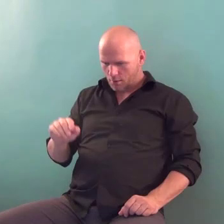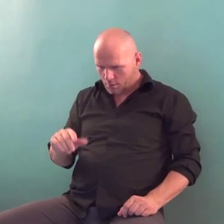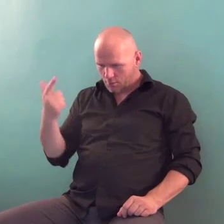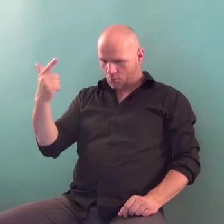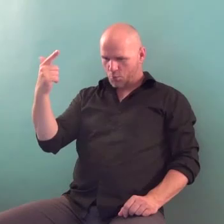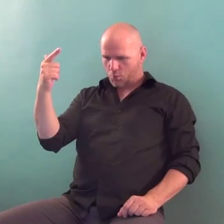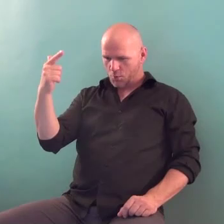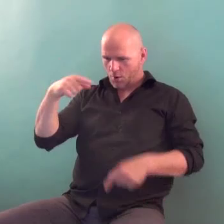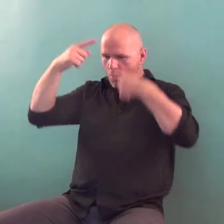Drugiego.